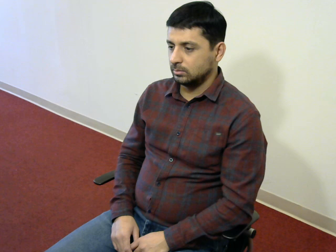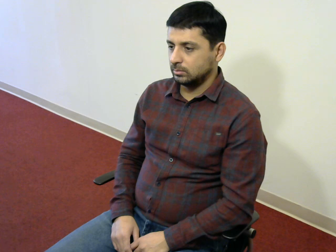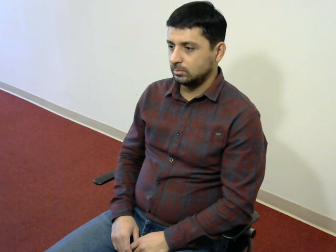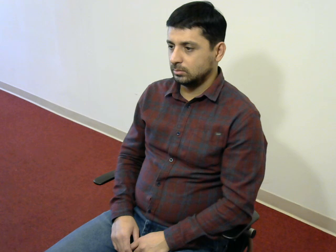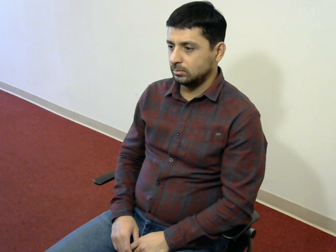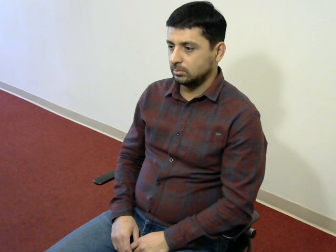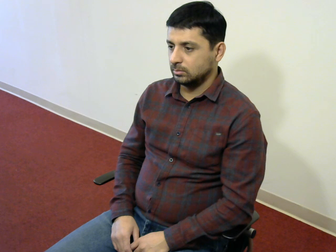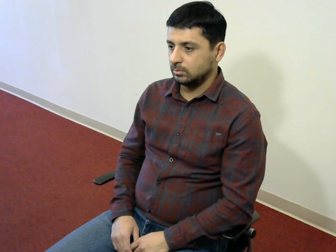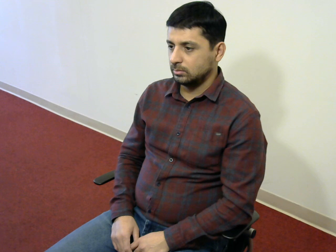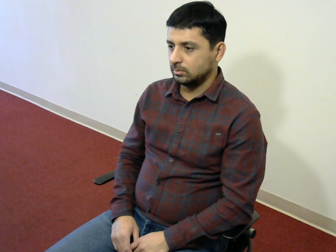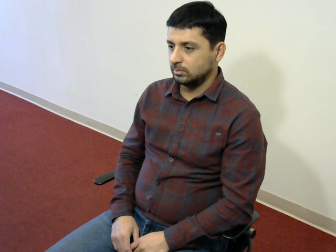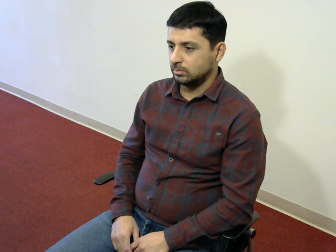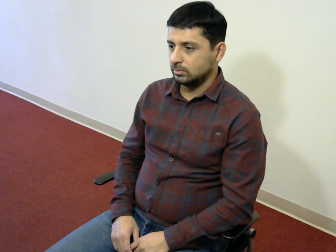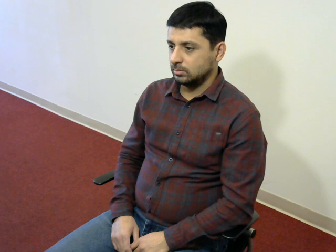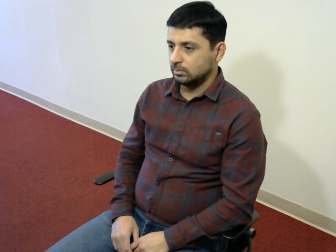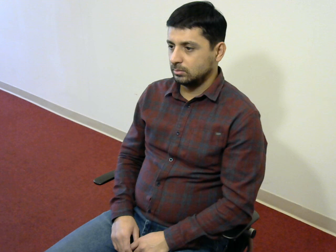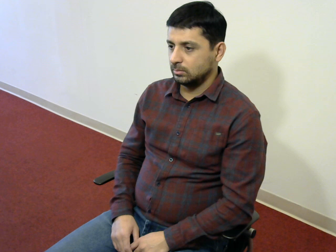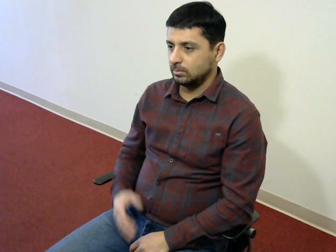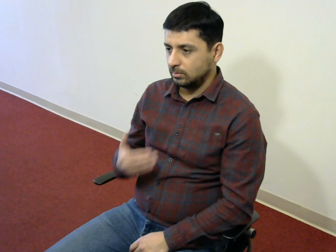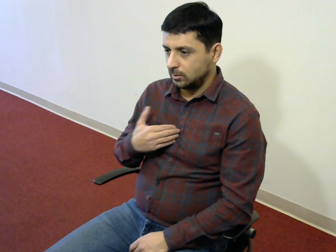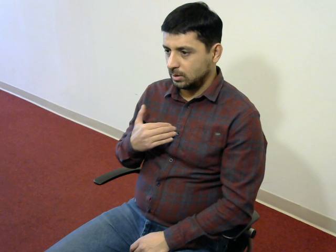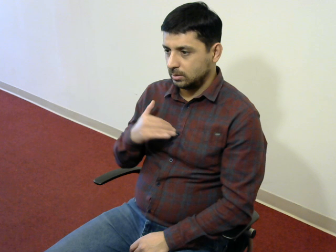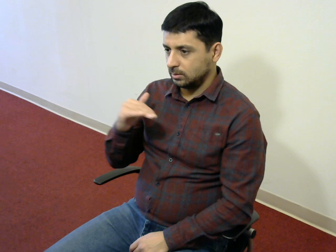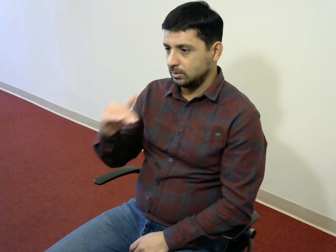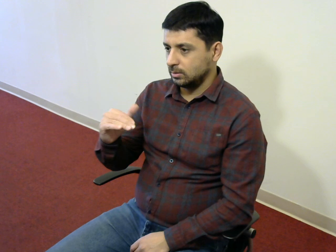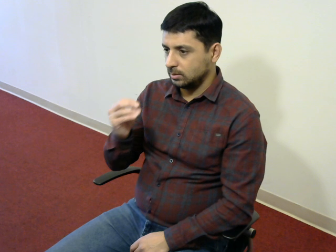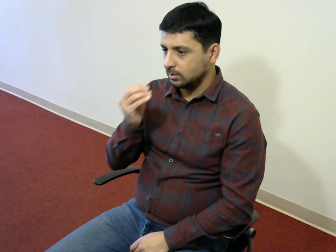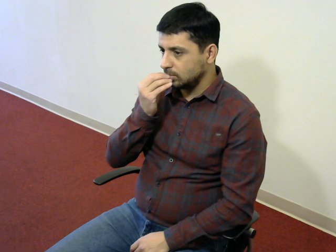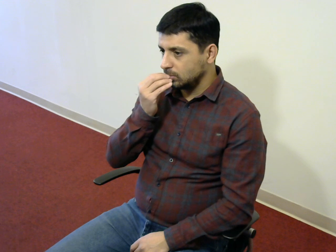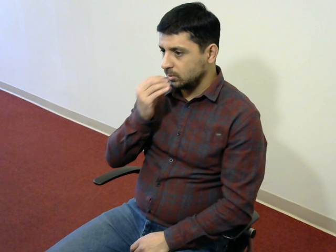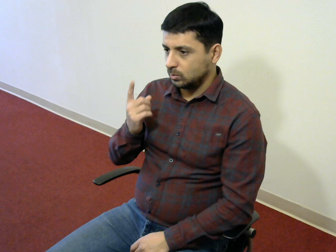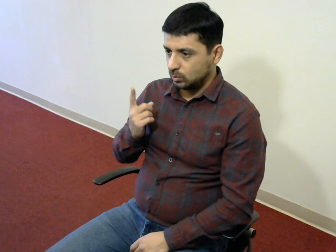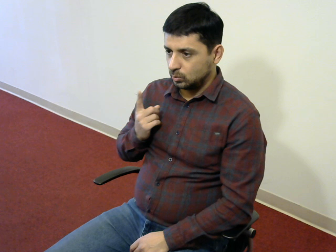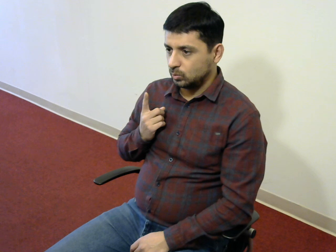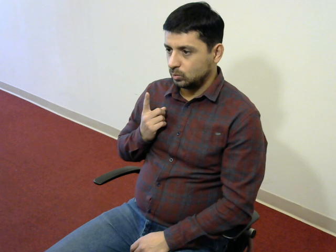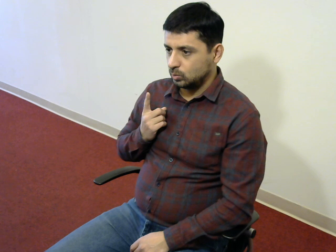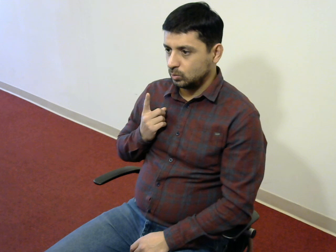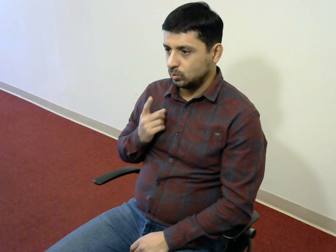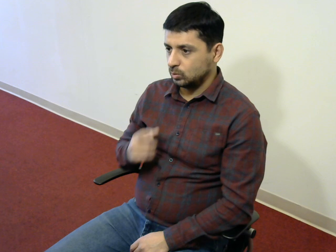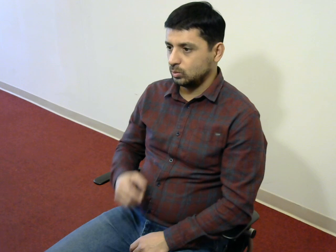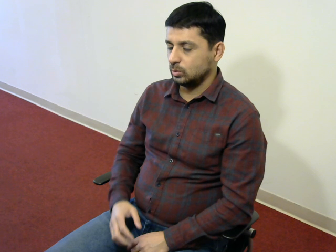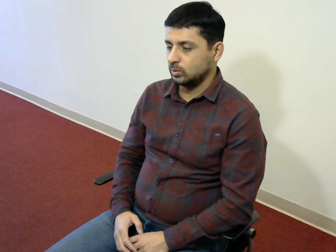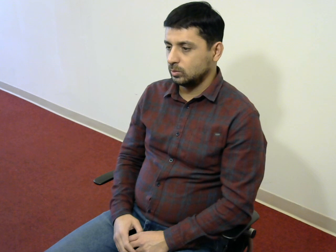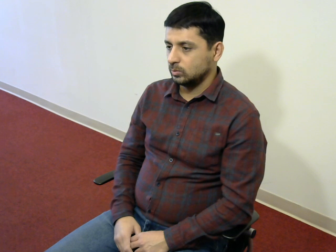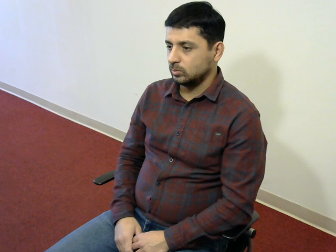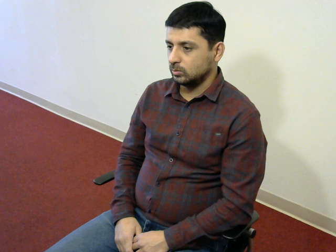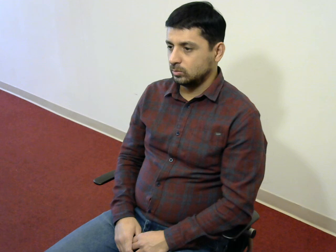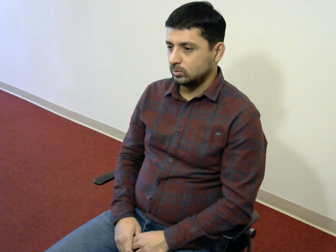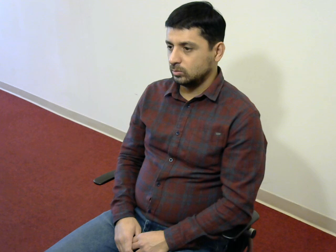Mən sizi naharda gözləyəcəm